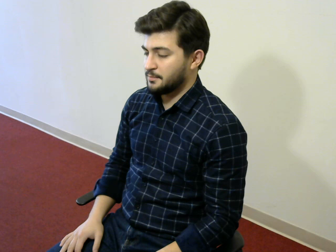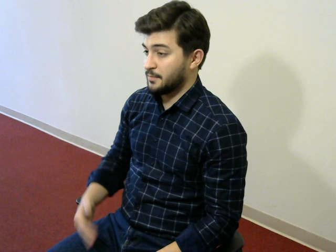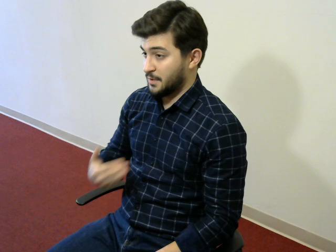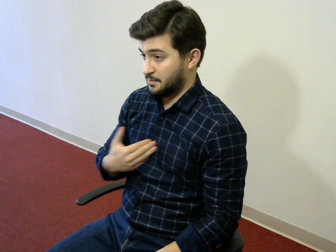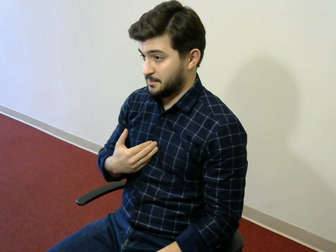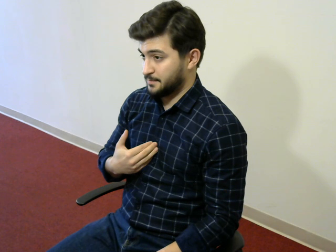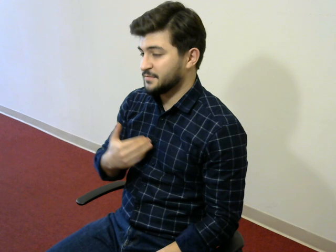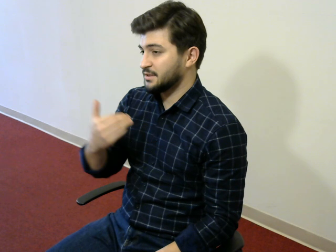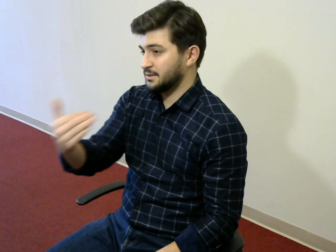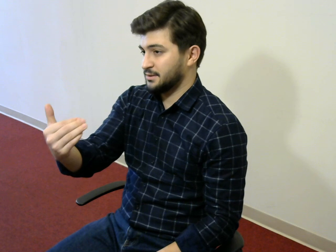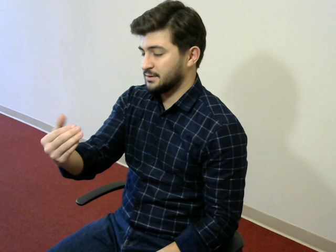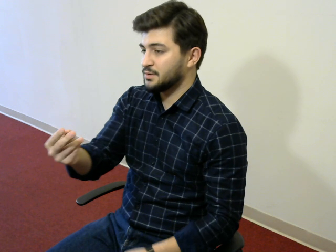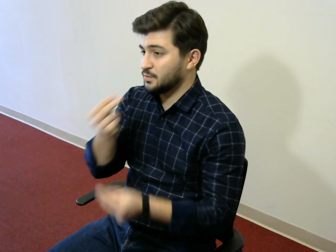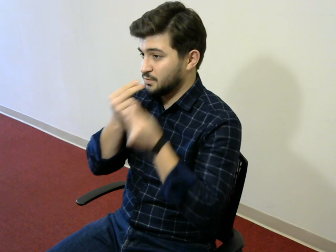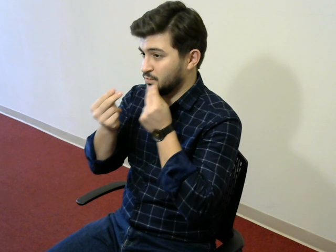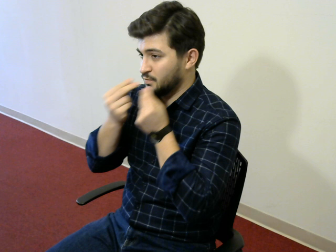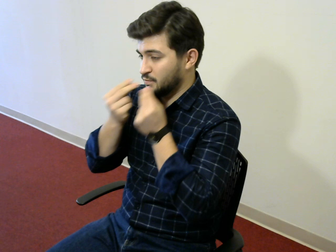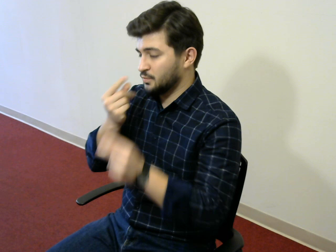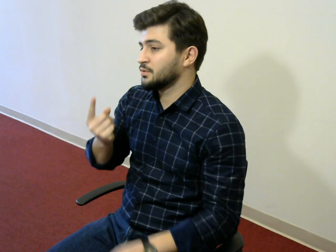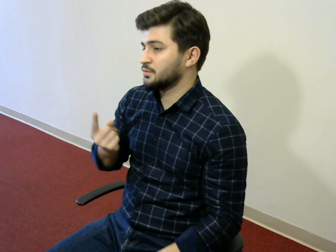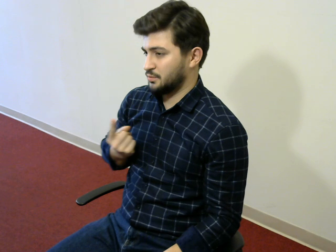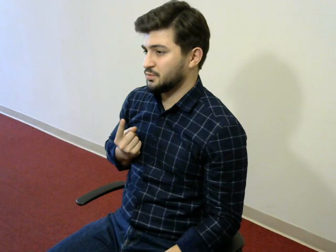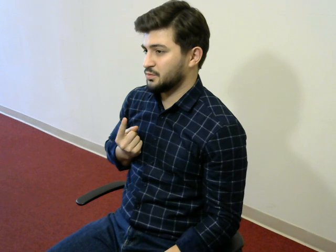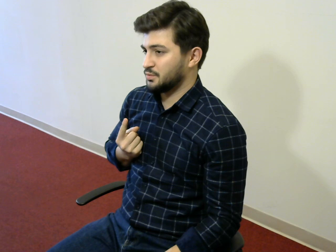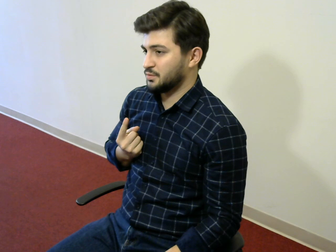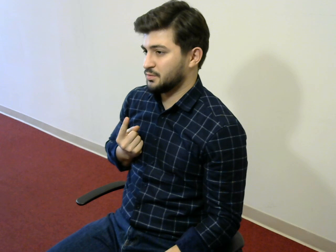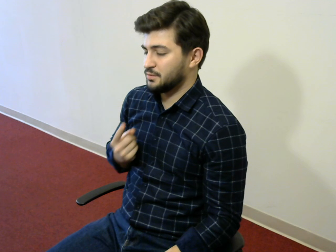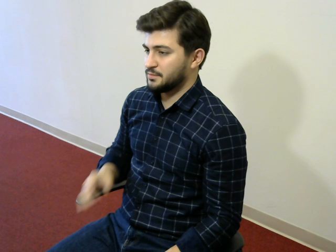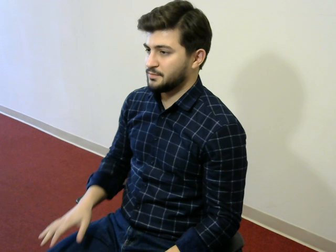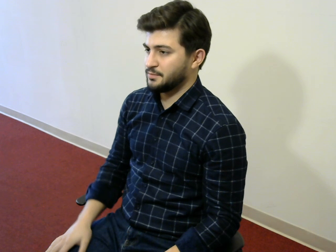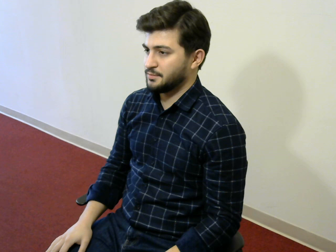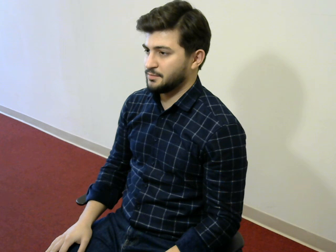Mən sizi naharda gözləyəcəm